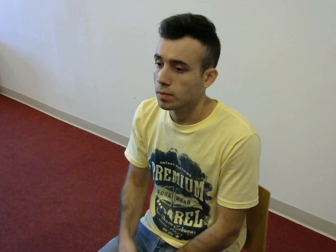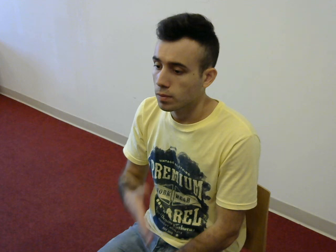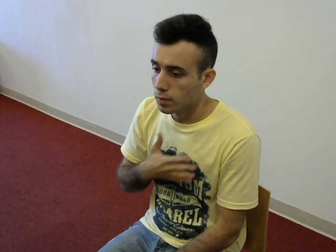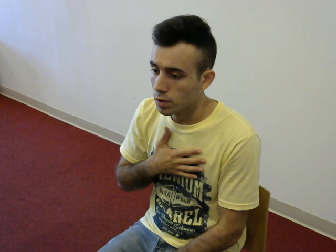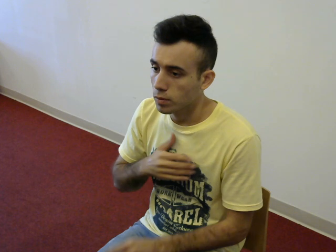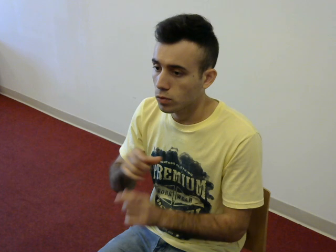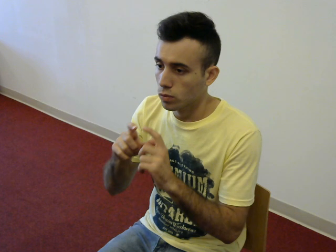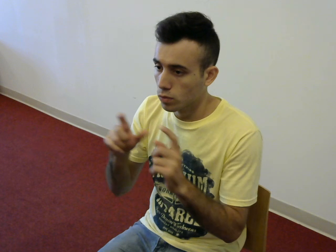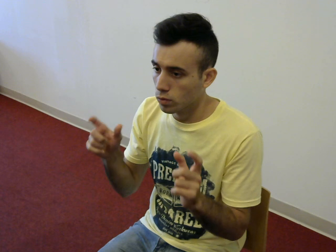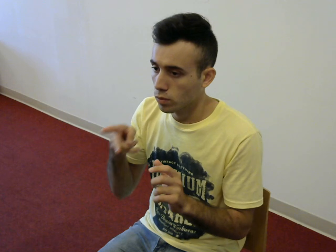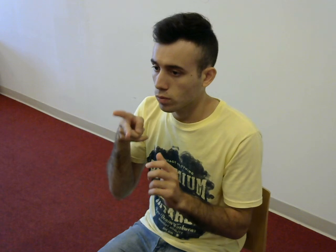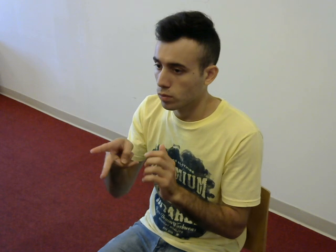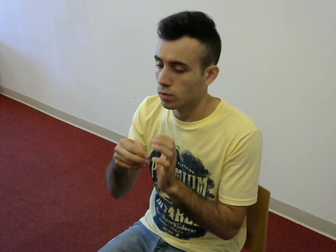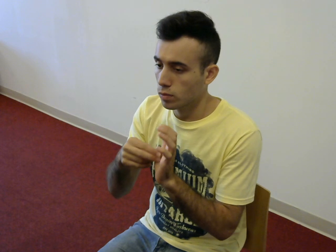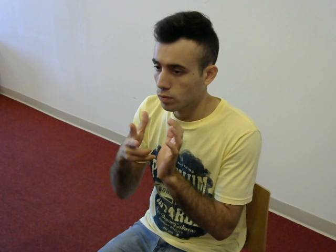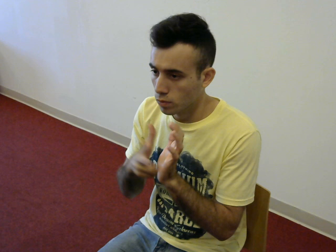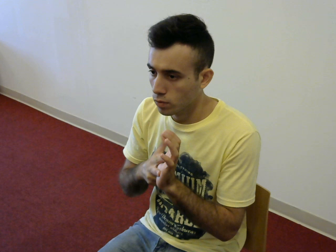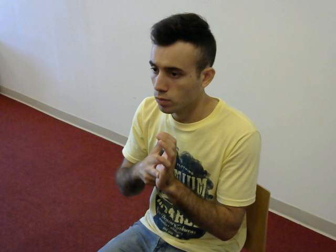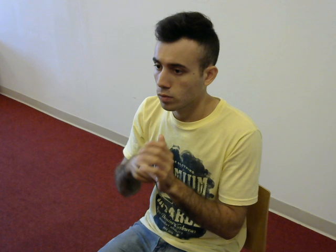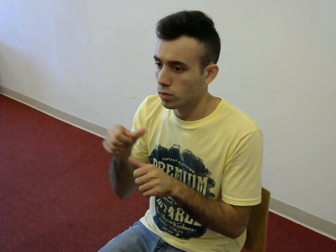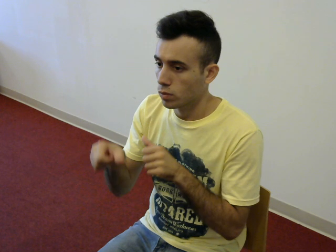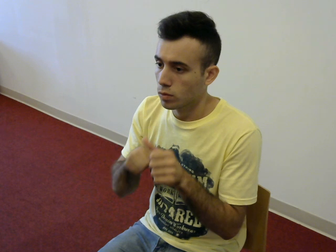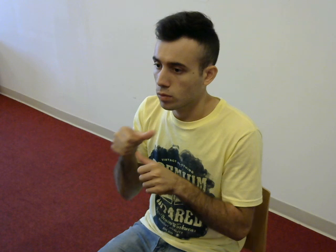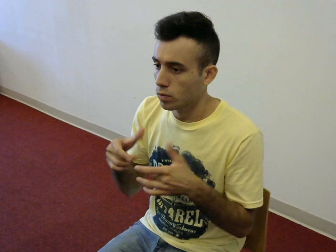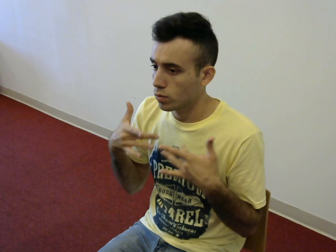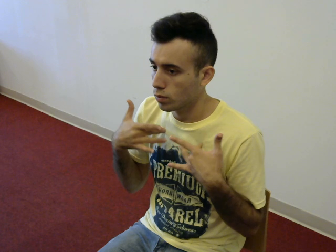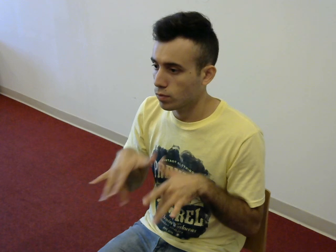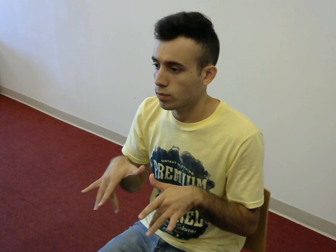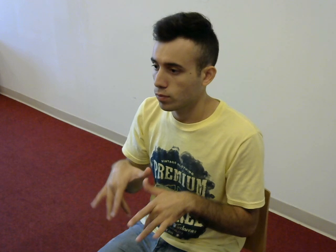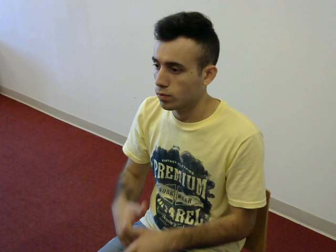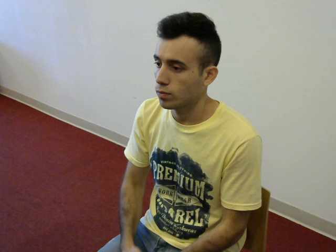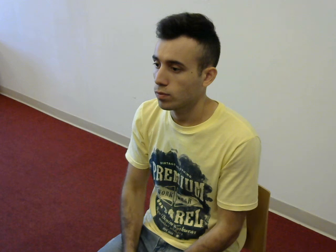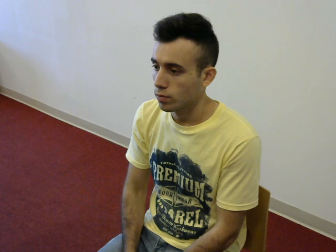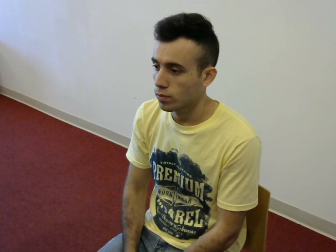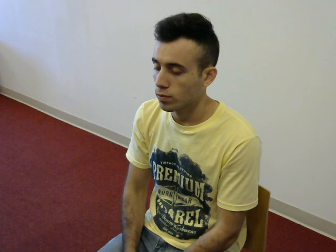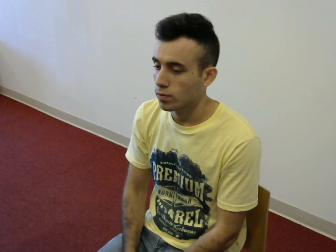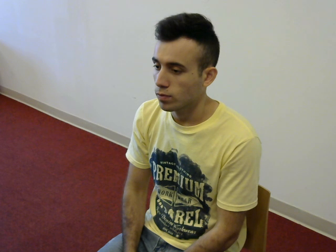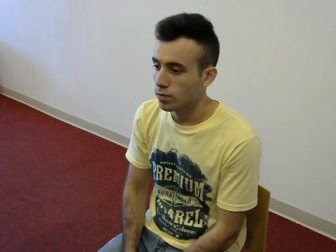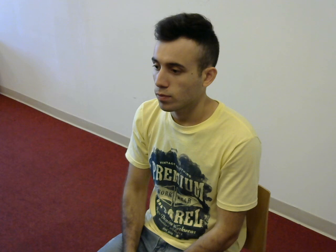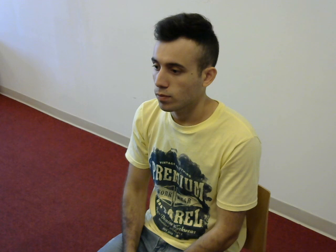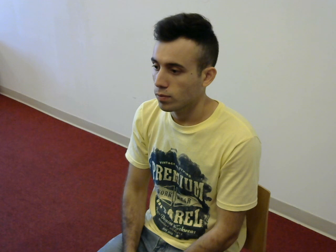Mən məktəbi 2018-ci ildə bitirmişəm